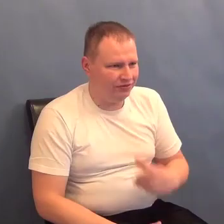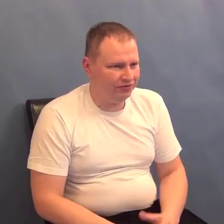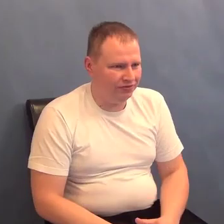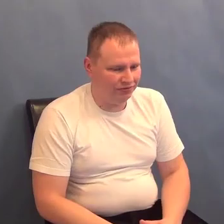Wolne.